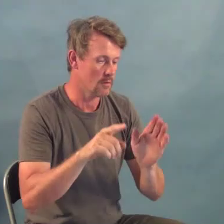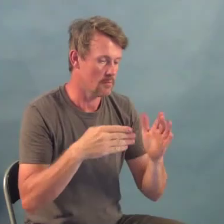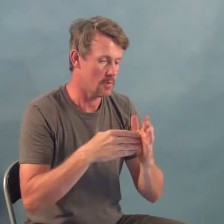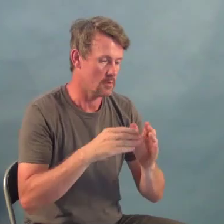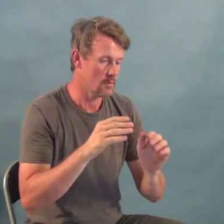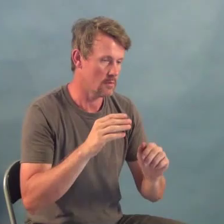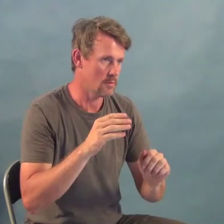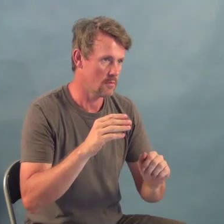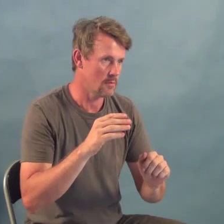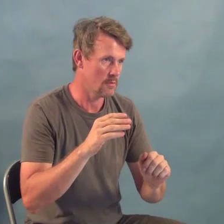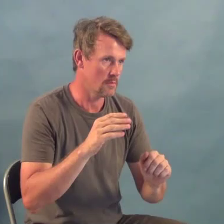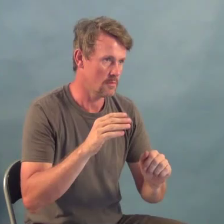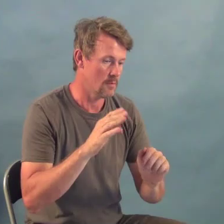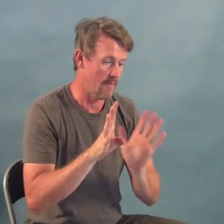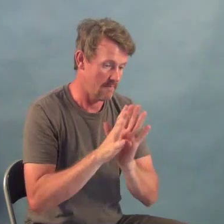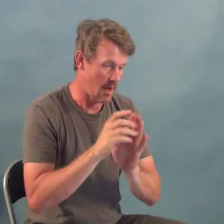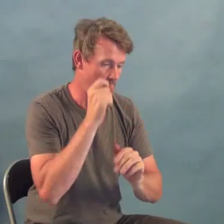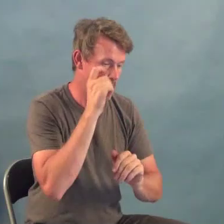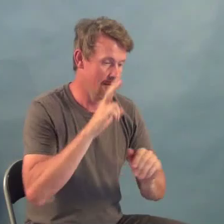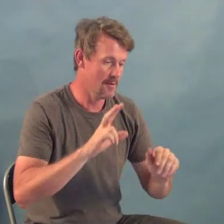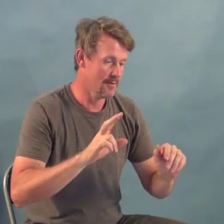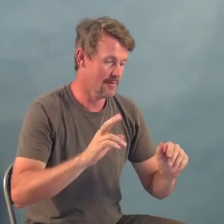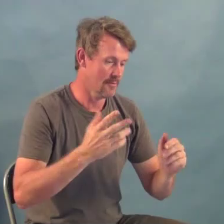Dziewiętnastego rano...